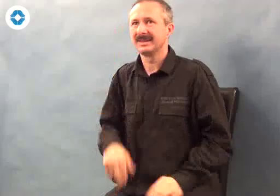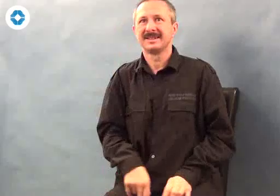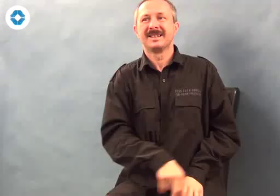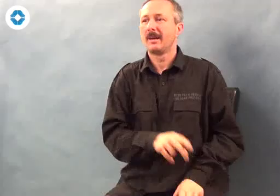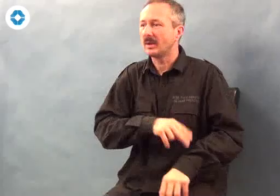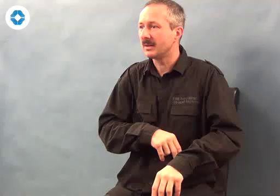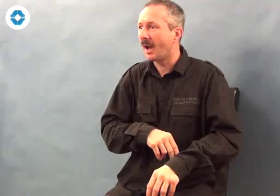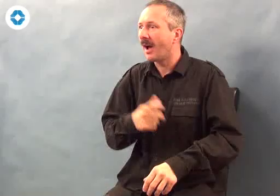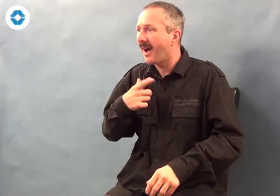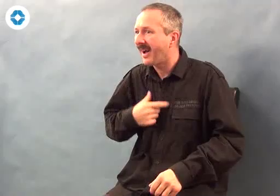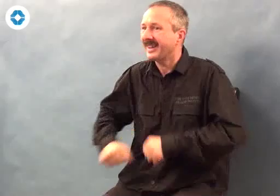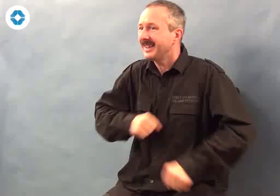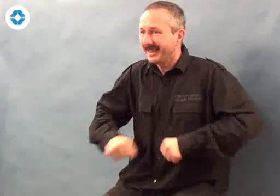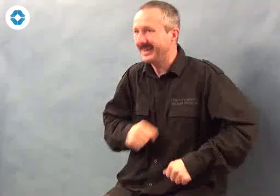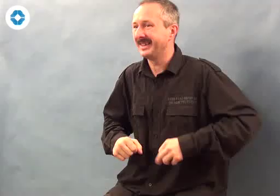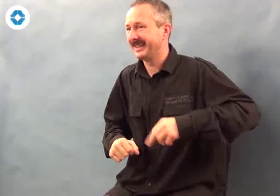Policjant orientuje się o co chodziło i idzie szybko za nim.